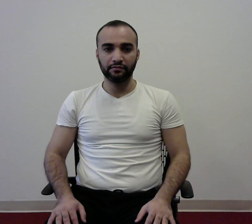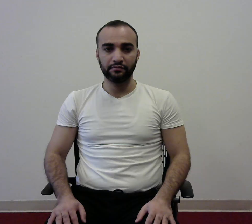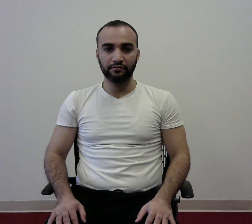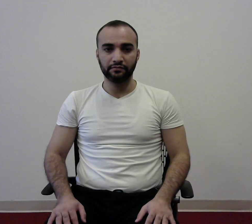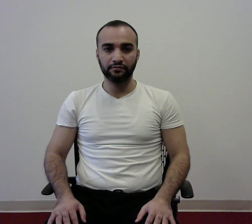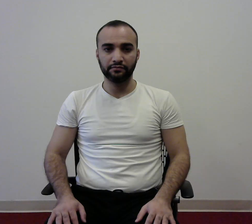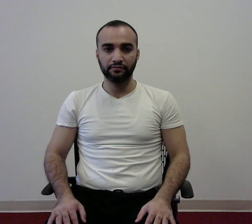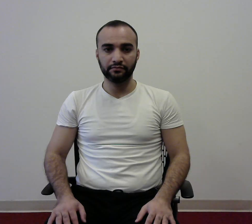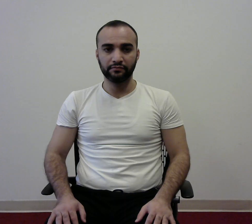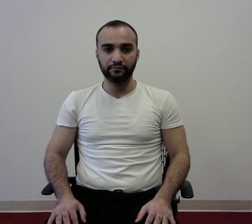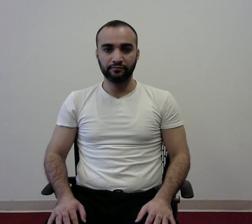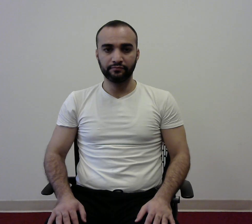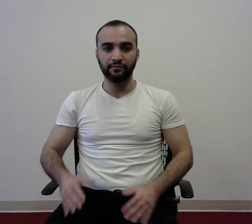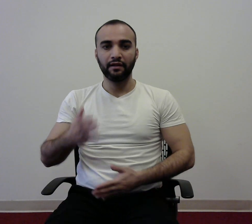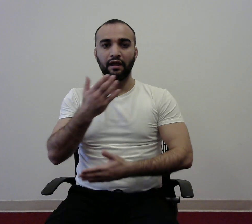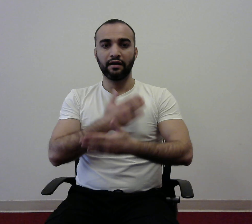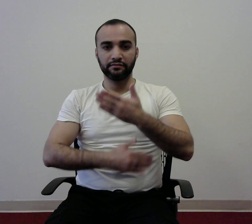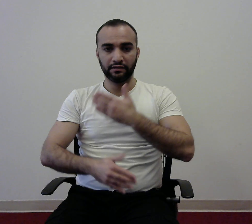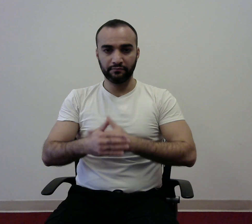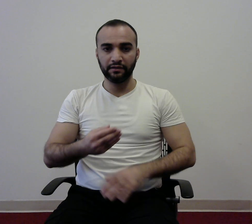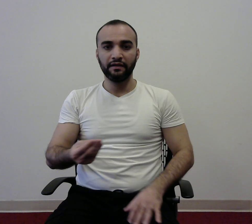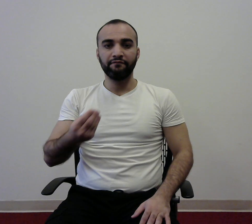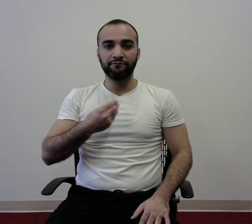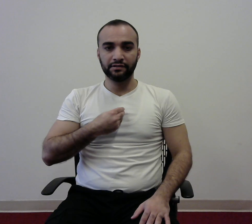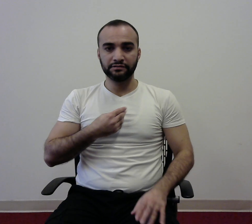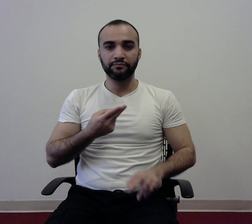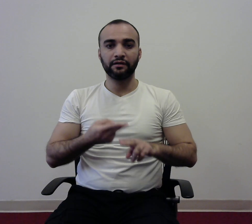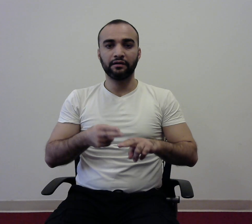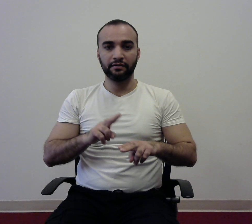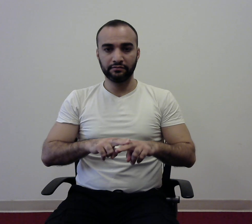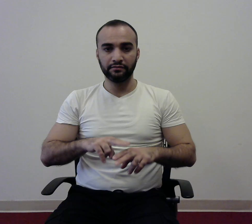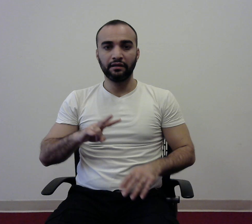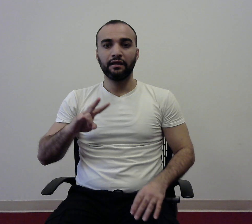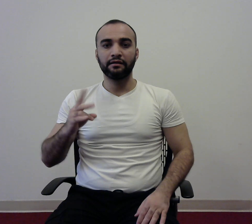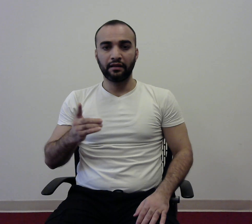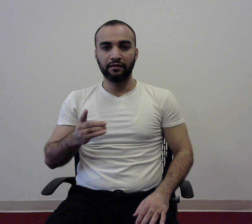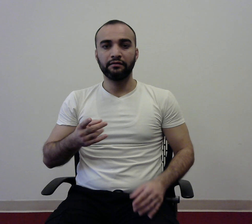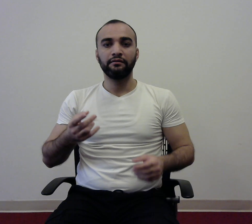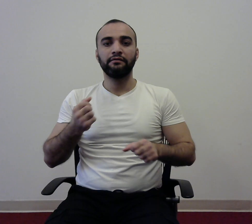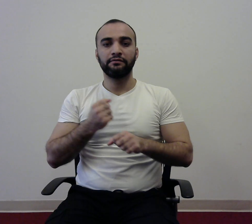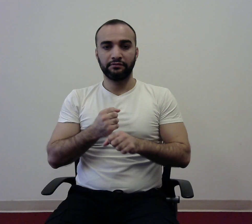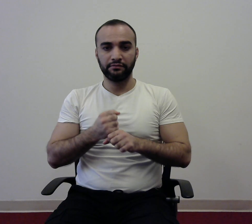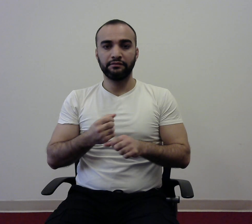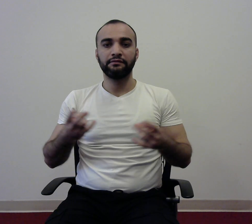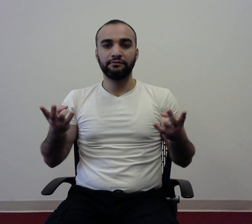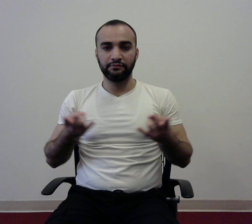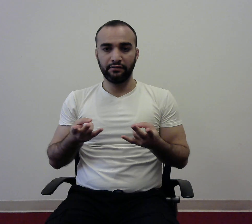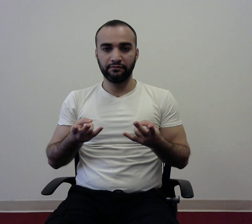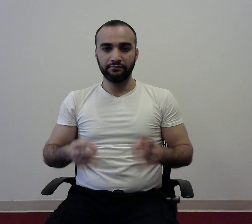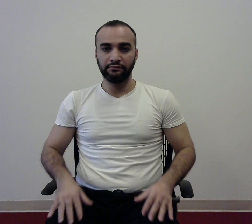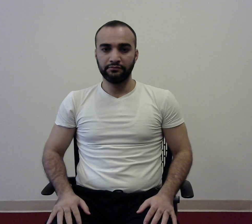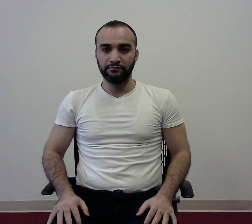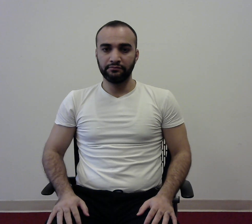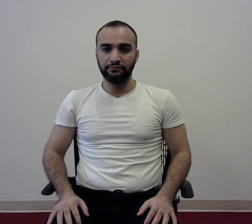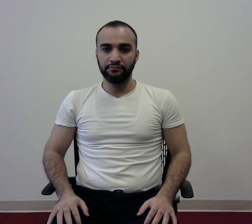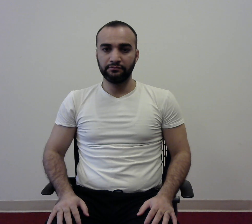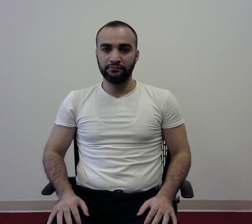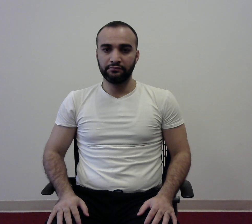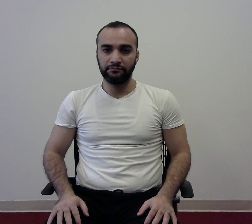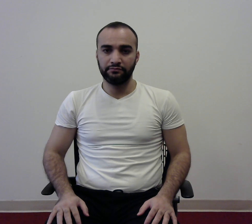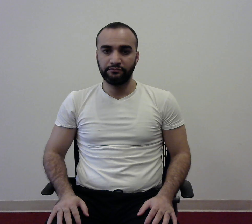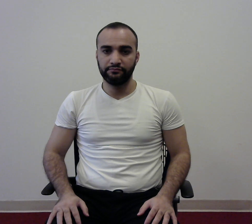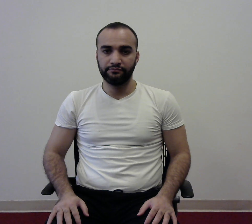Əlilliyin təyin olunması üçün nə etmək lazımdır?